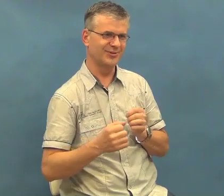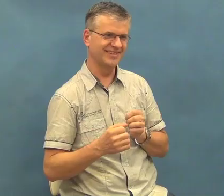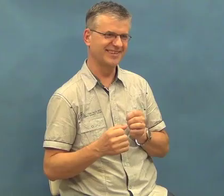Trudne.